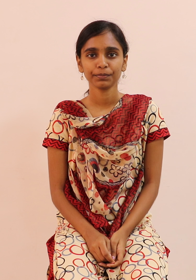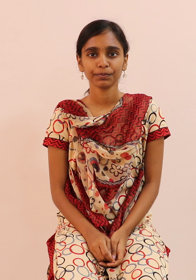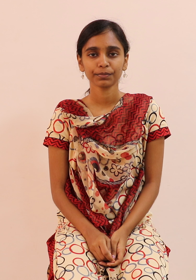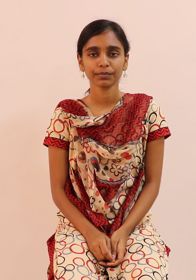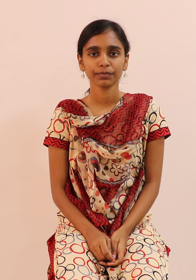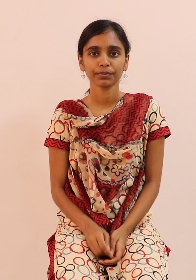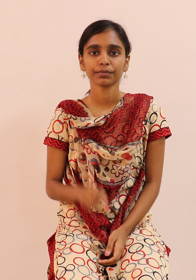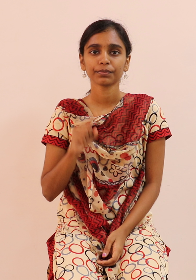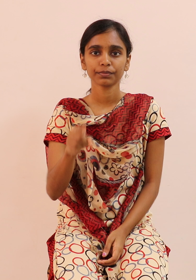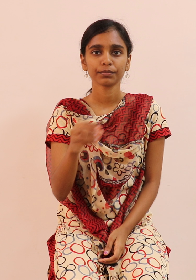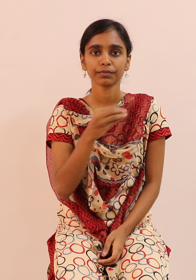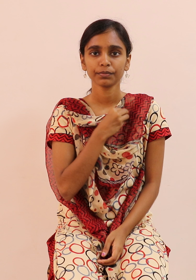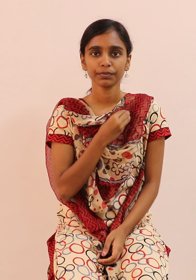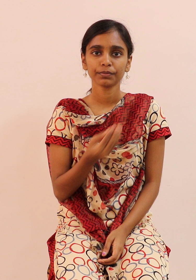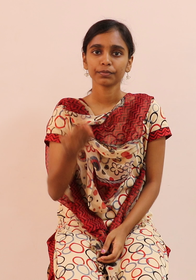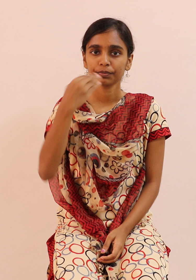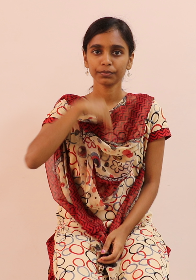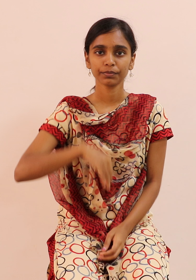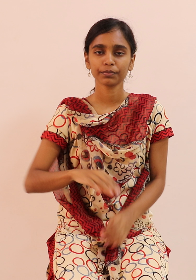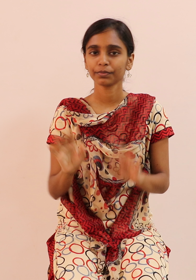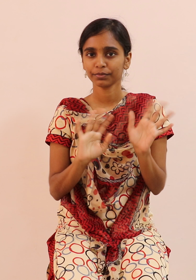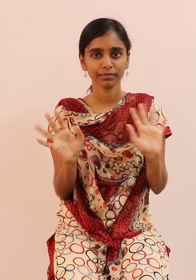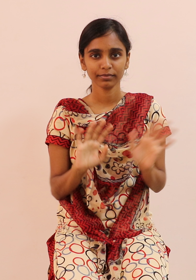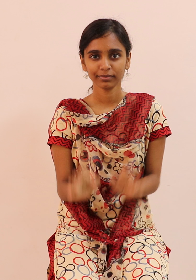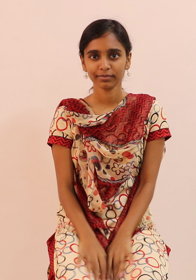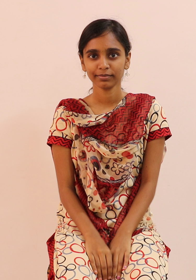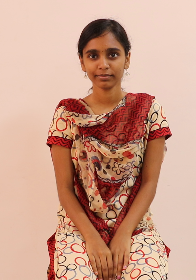do not take it to the heart